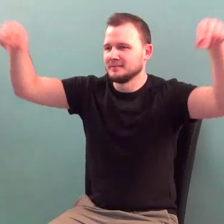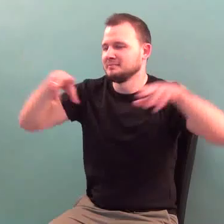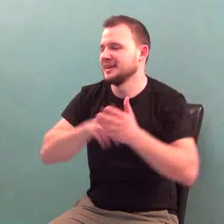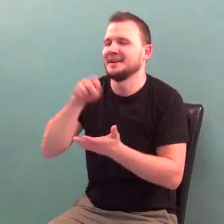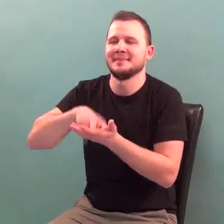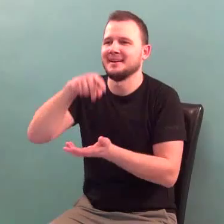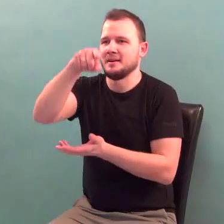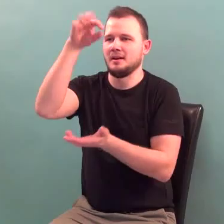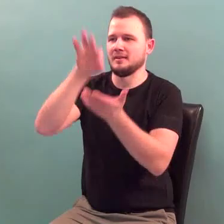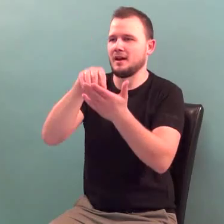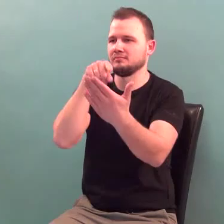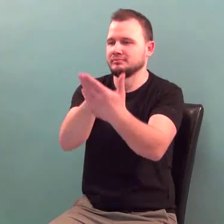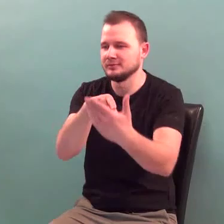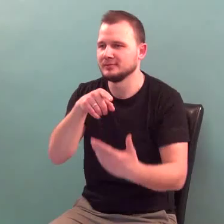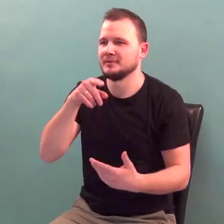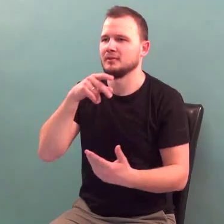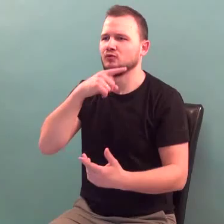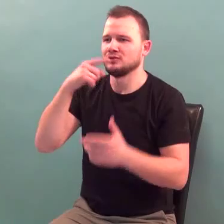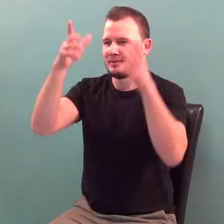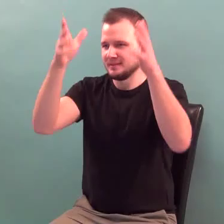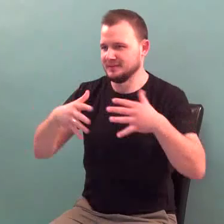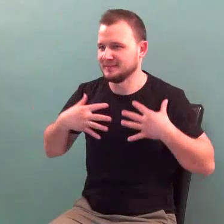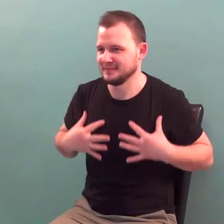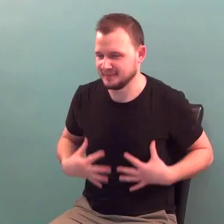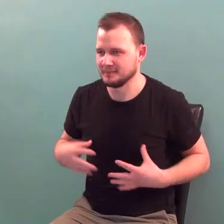Skacze sobie i nagle wskakuje w czerwone ubranie.